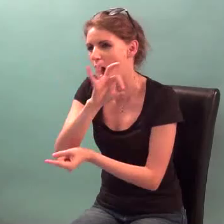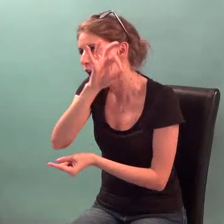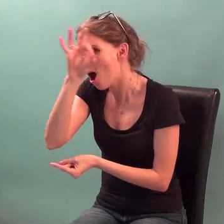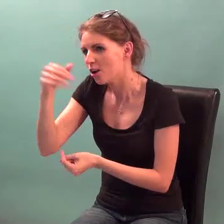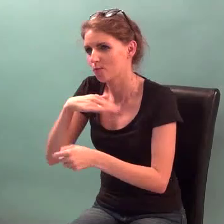Długo się nie widziałyśmy.